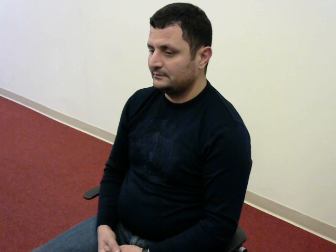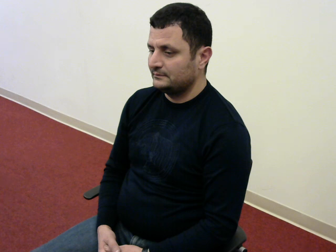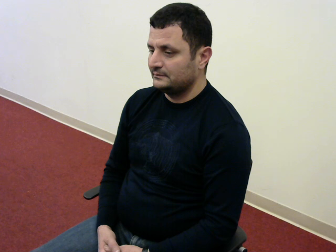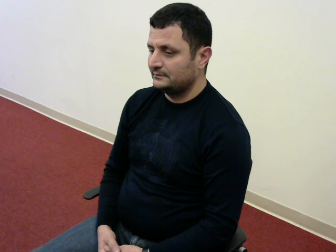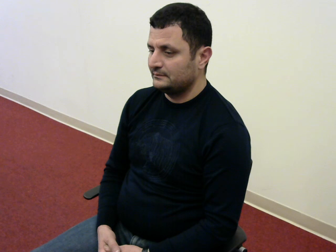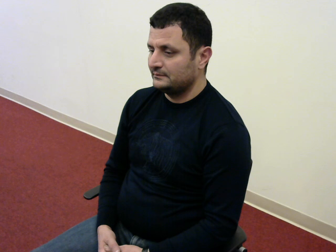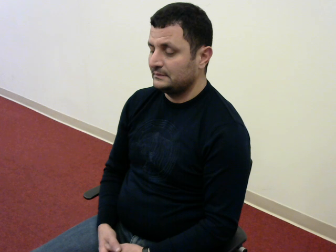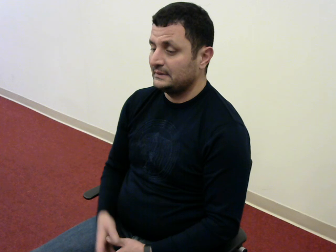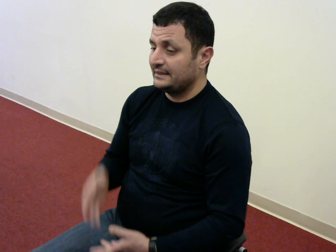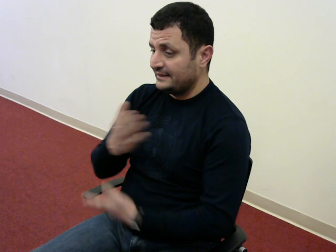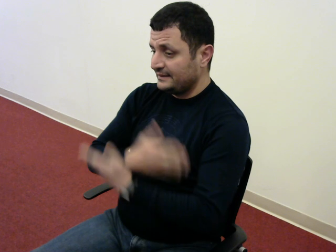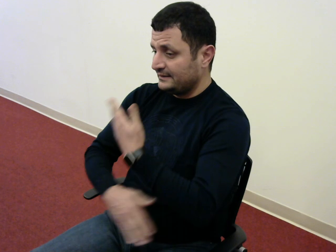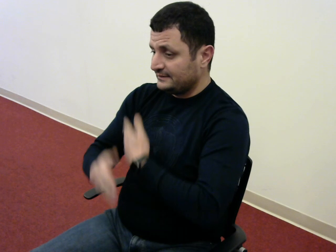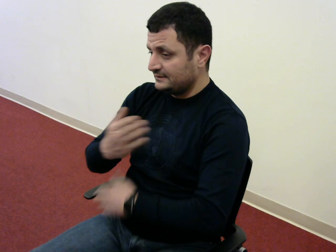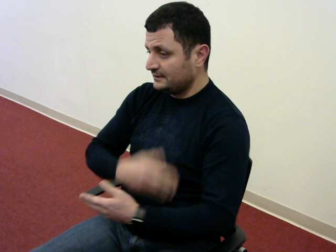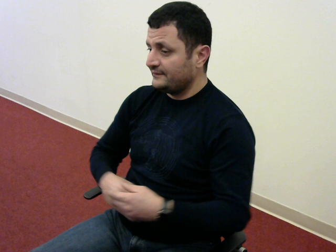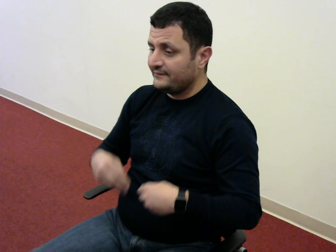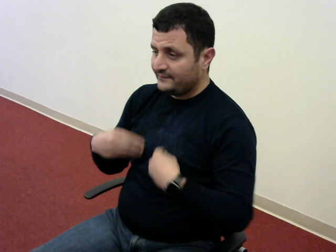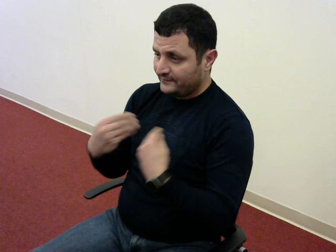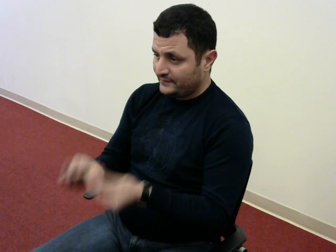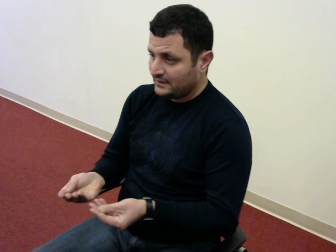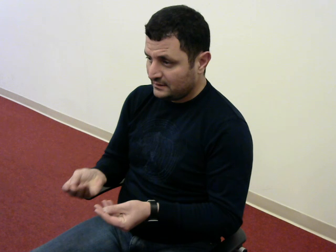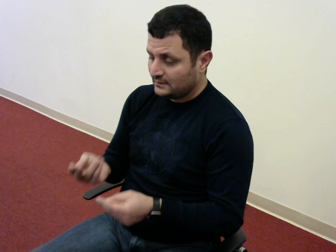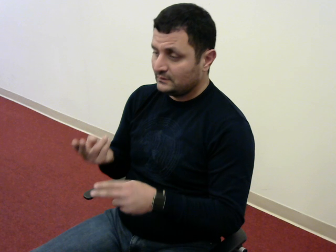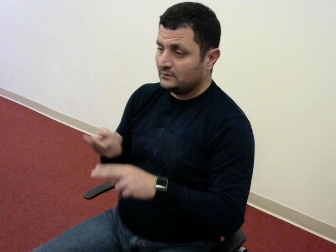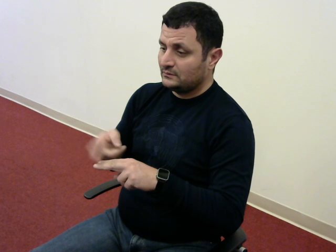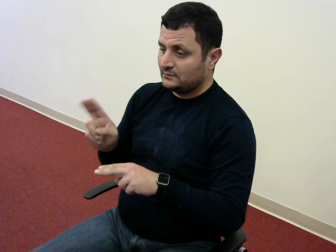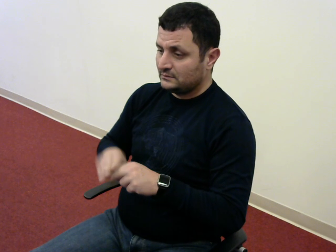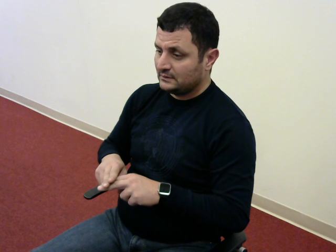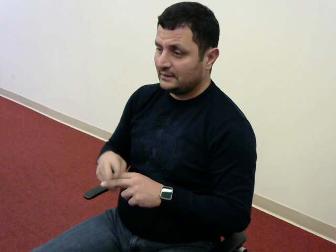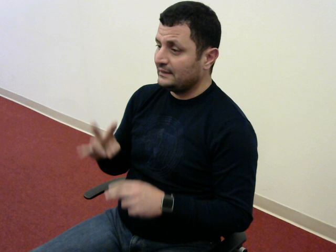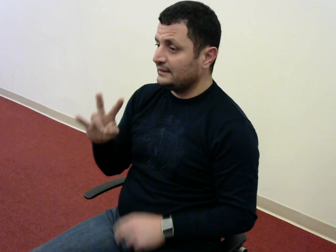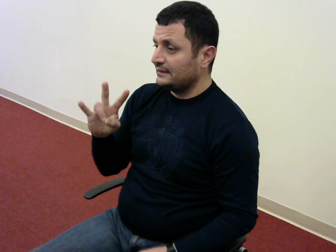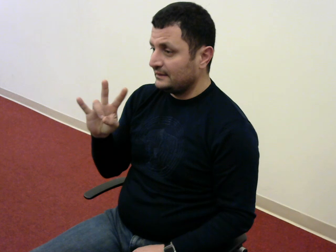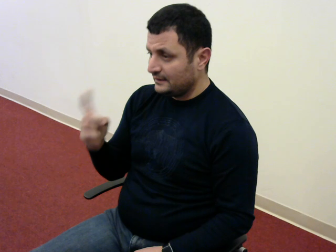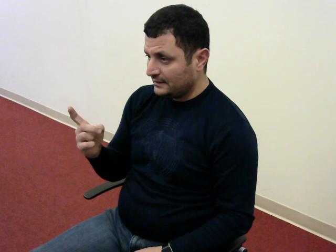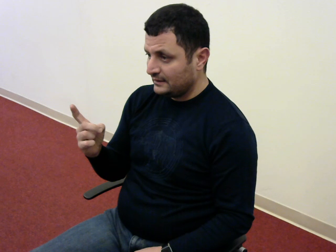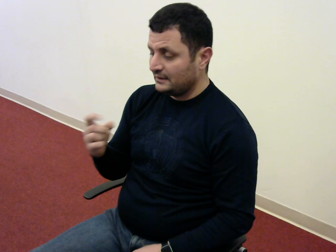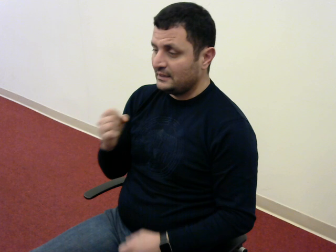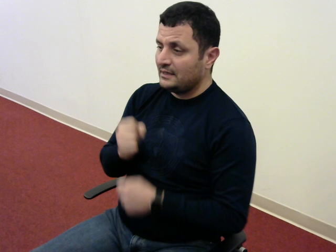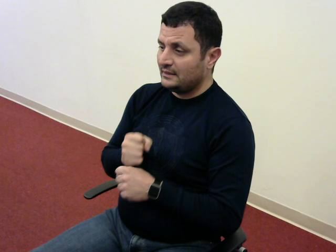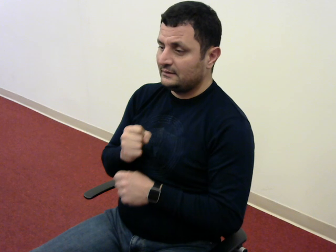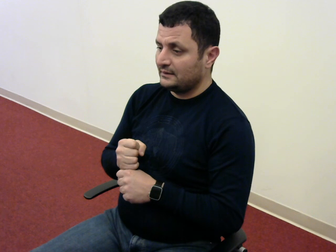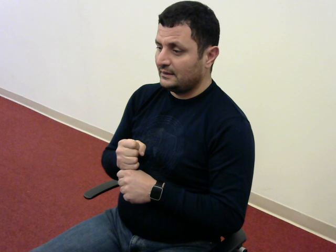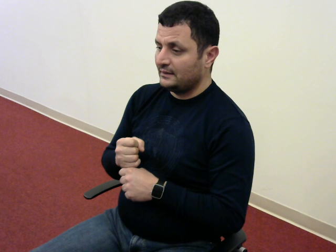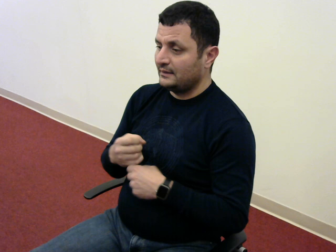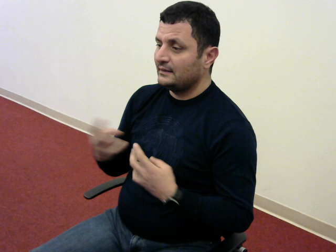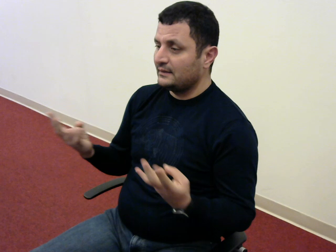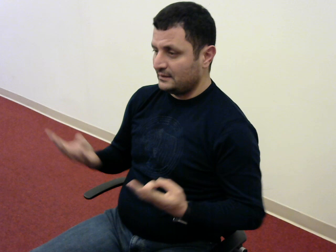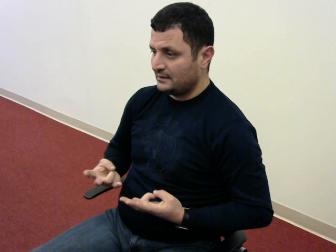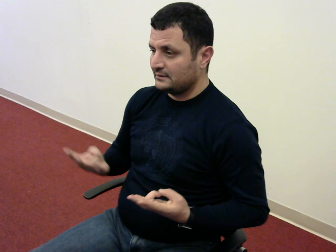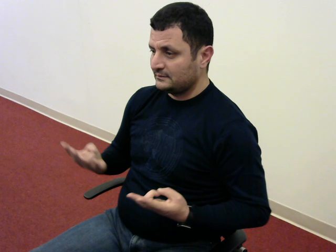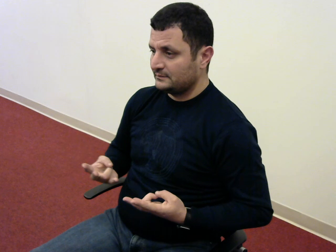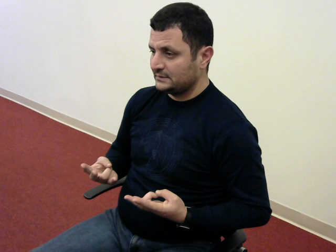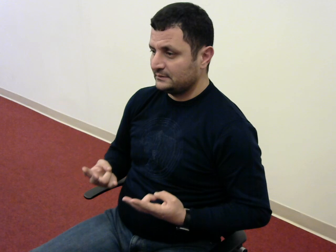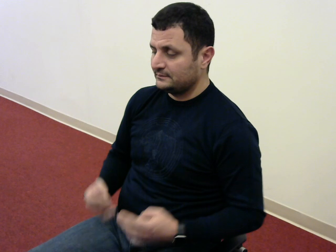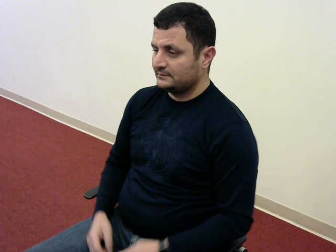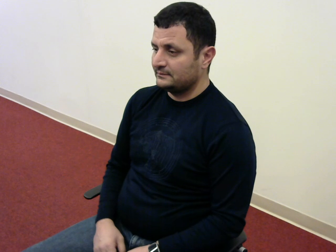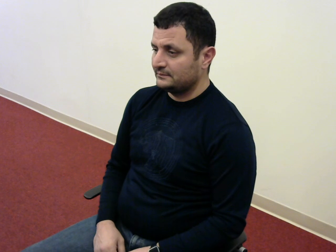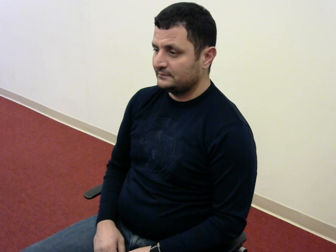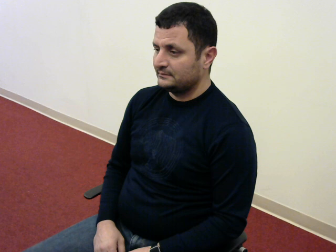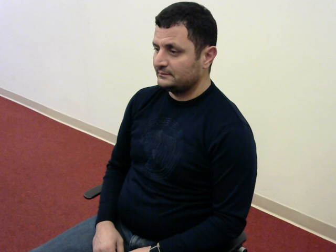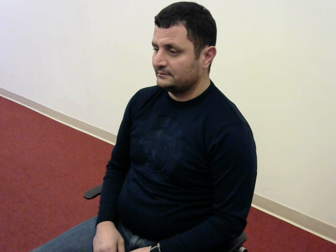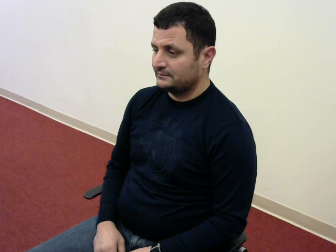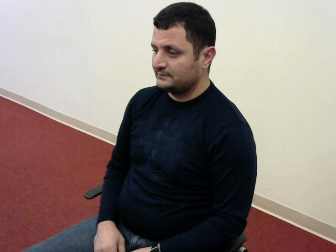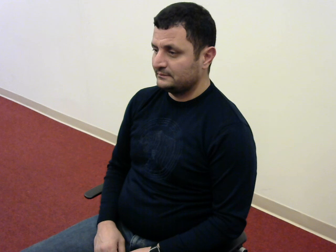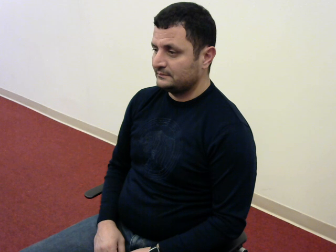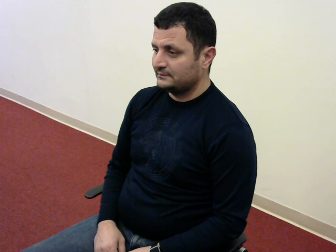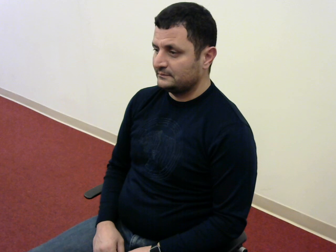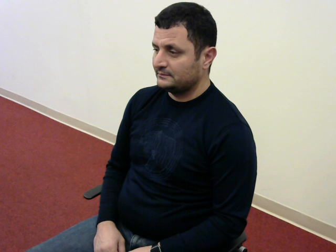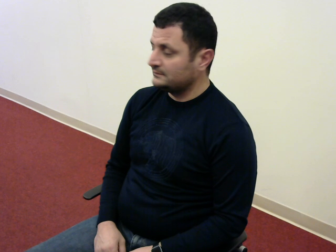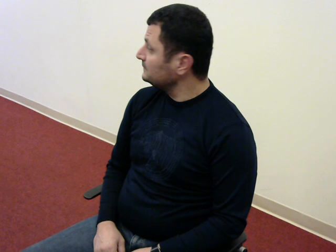Əlilliyin təyin olunması üçün nə etmək lazımdır?